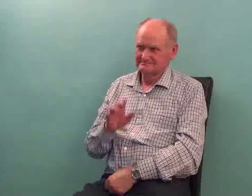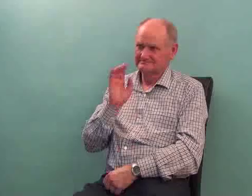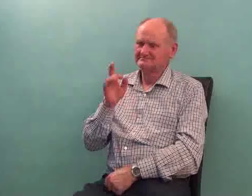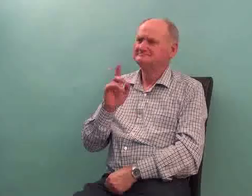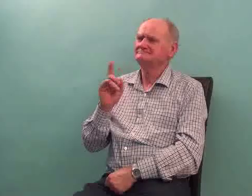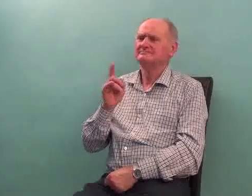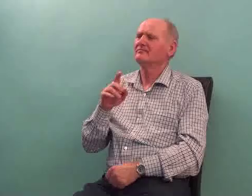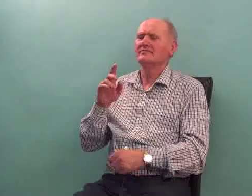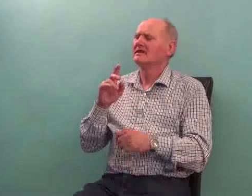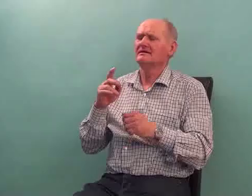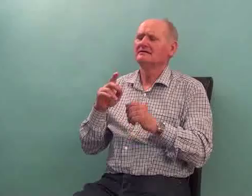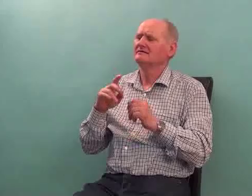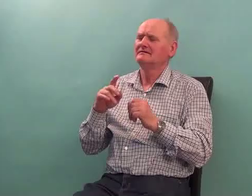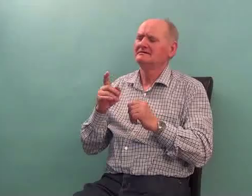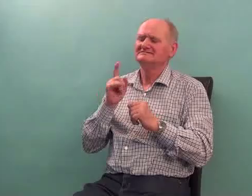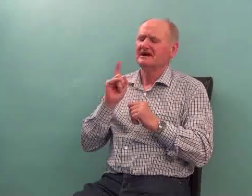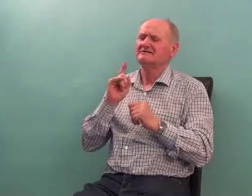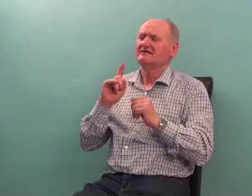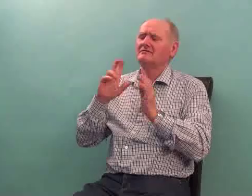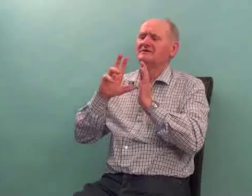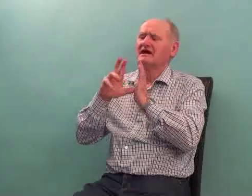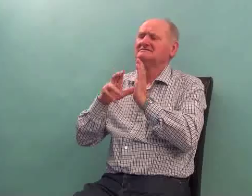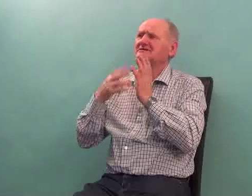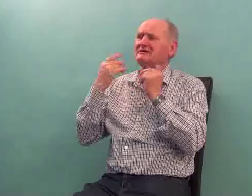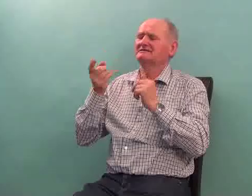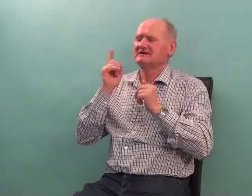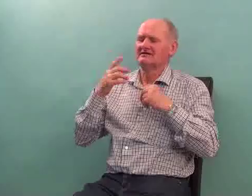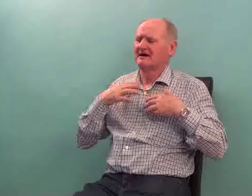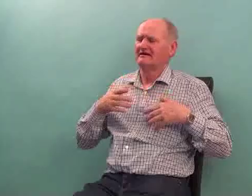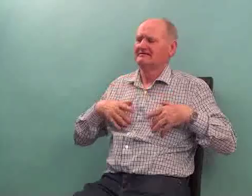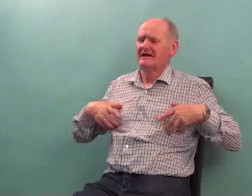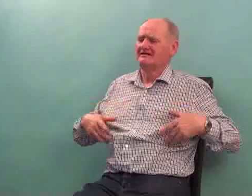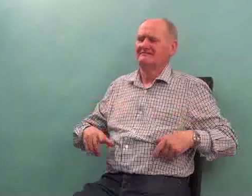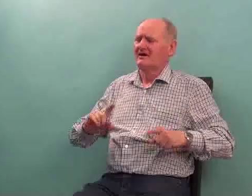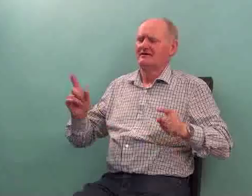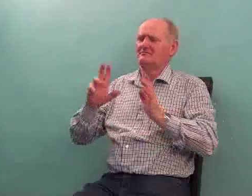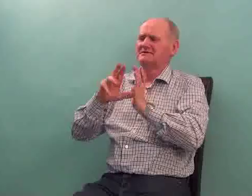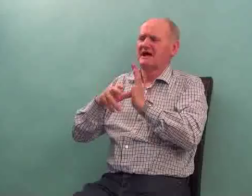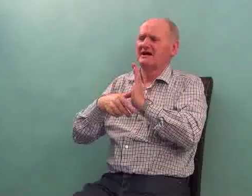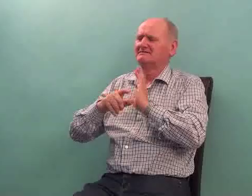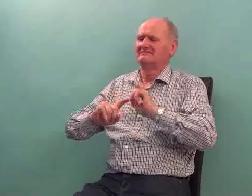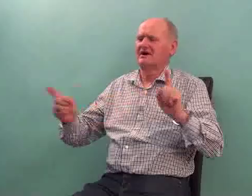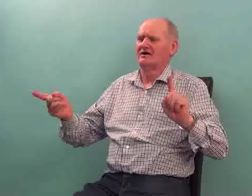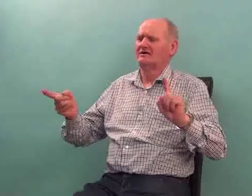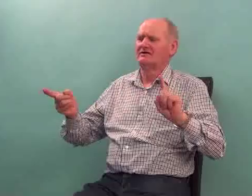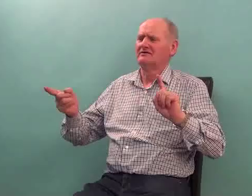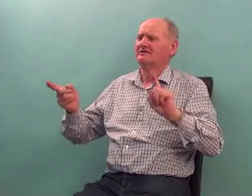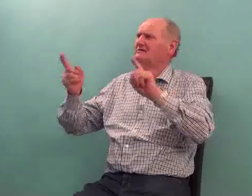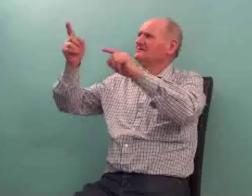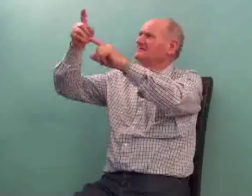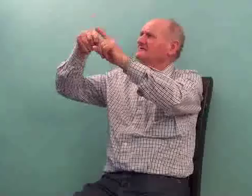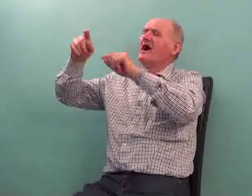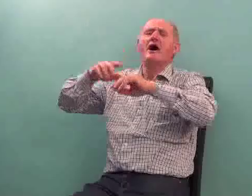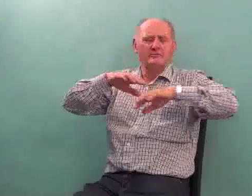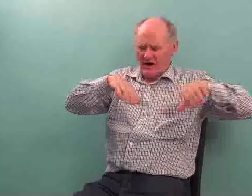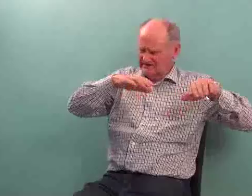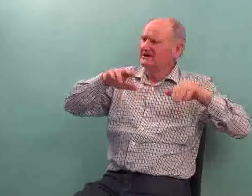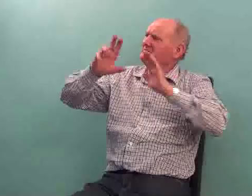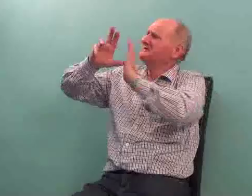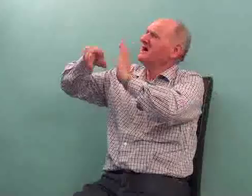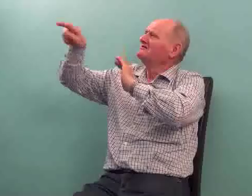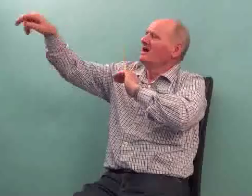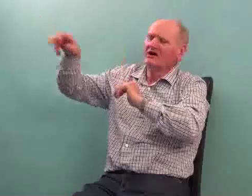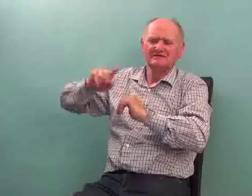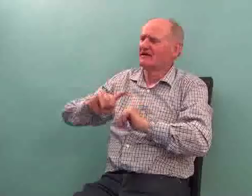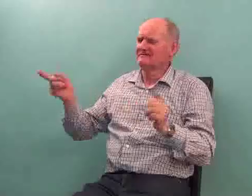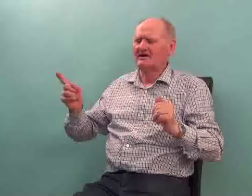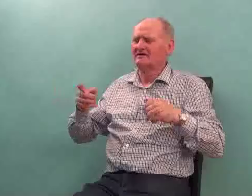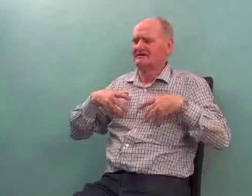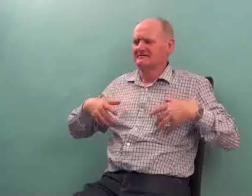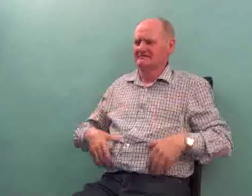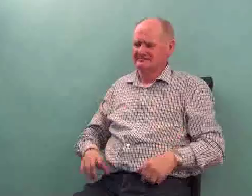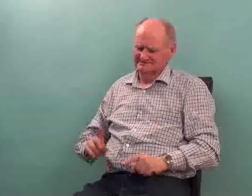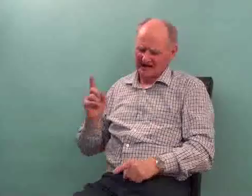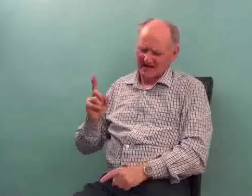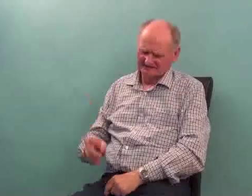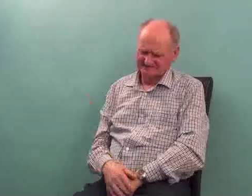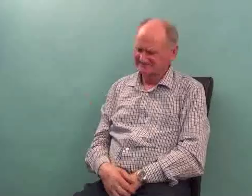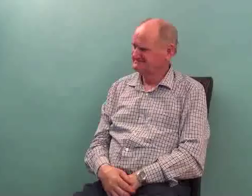Nie, to jest zakaz chodzenia po mieście w stroju kąpielowym, na basenie można, ale po mieście nie.